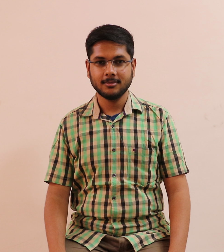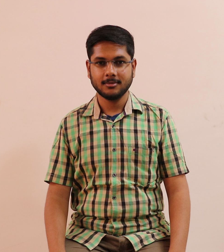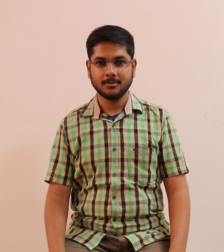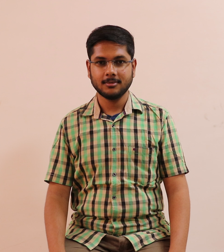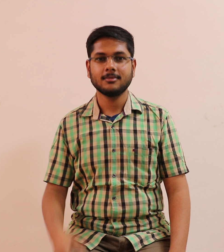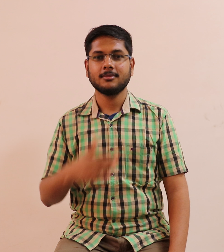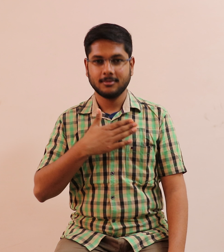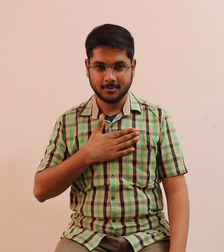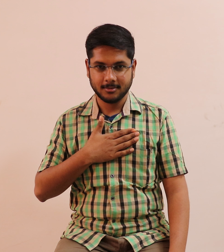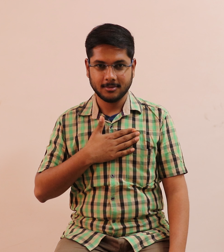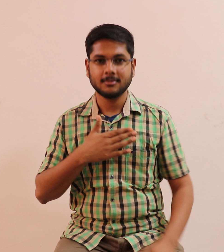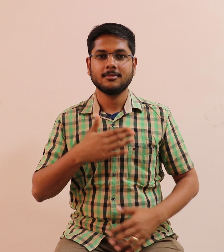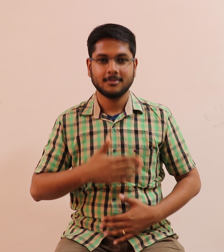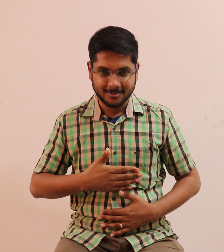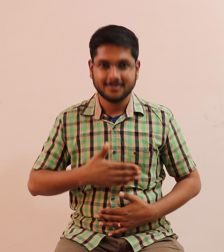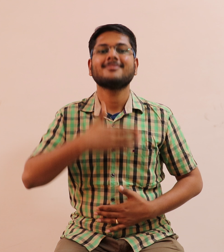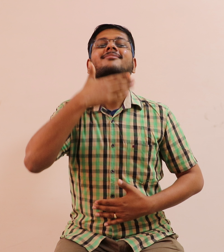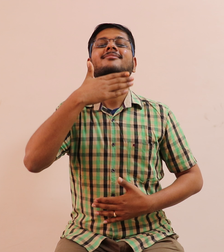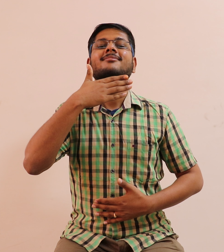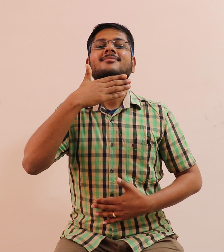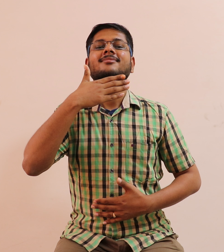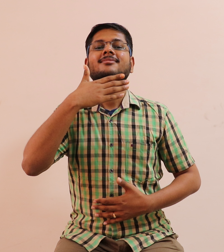i am very happy